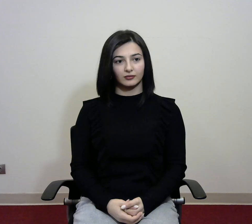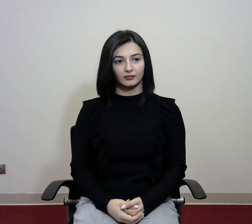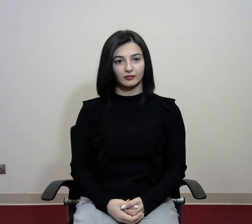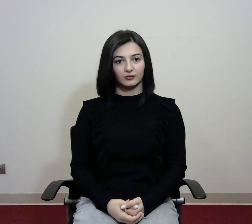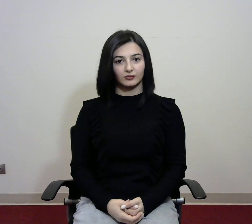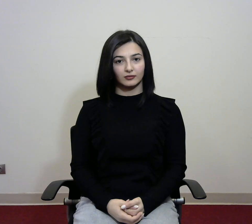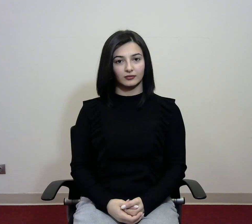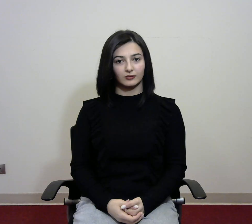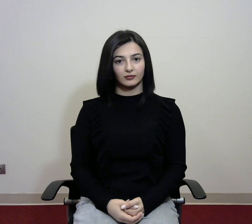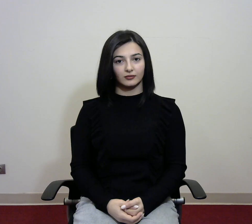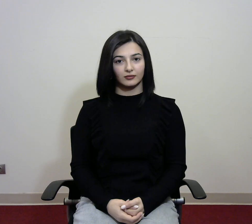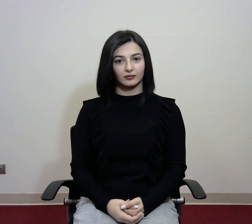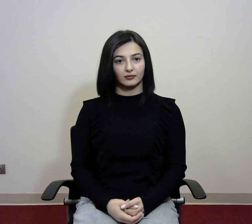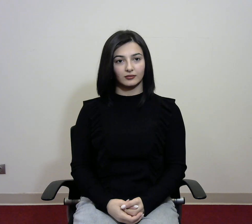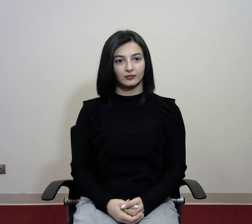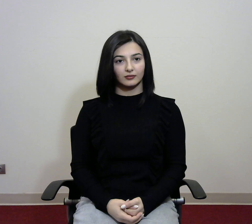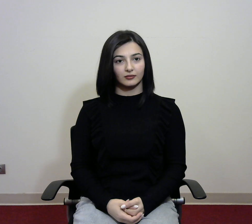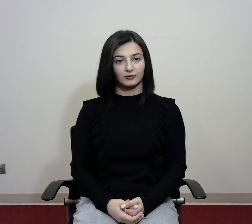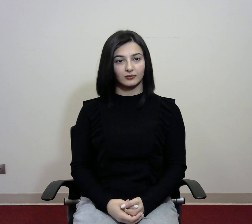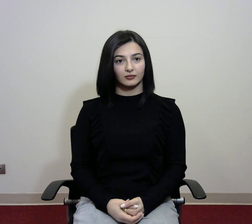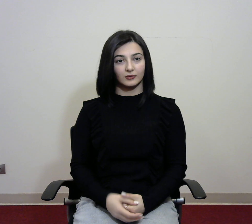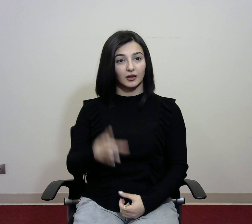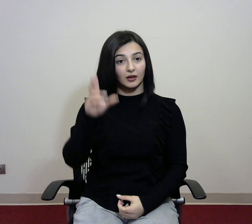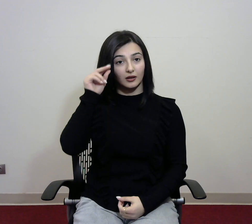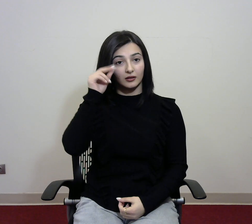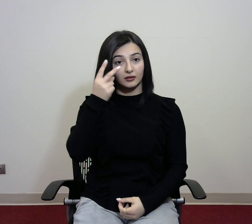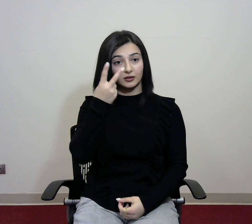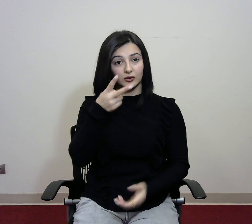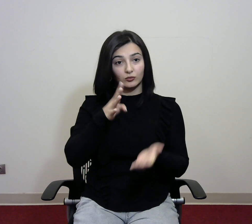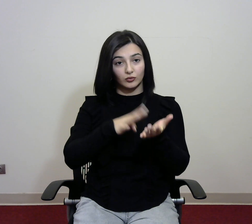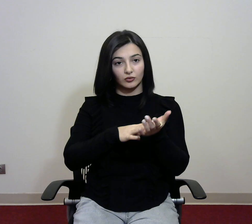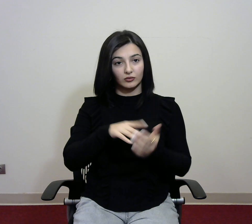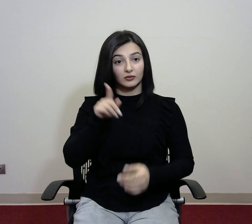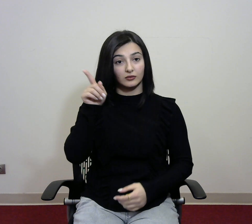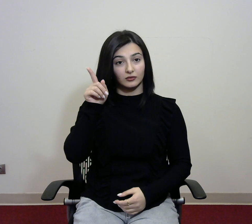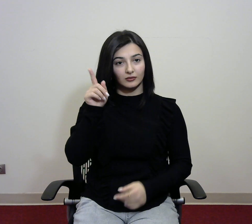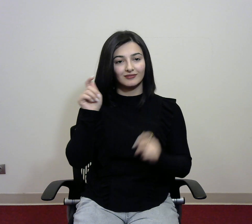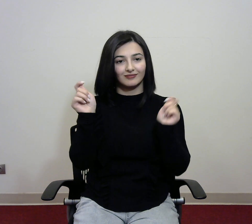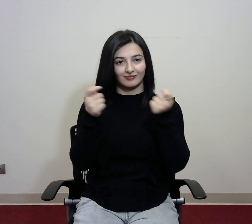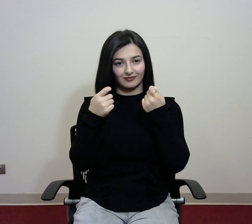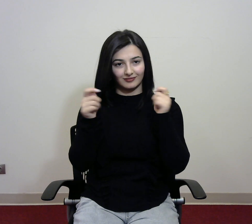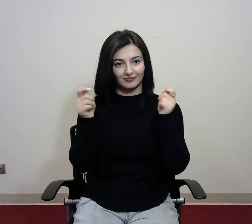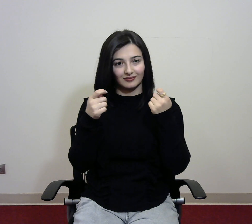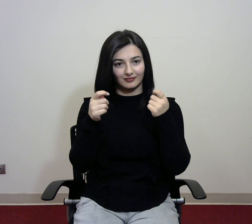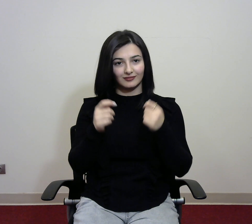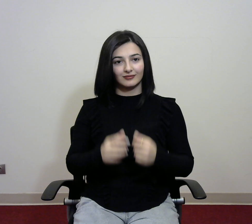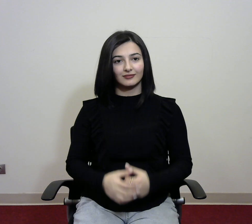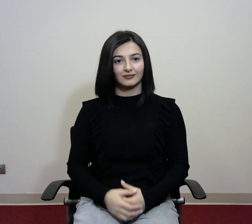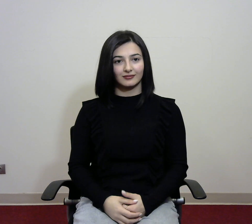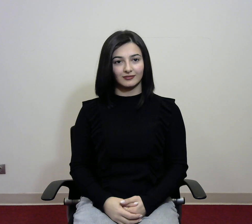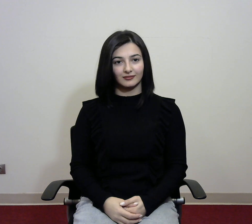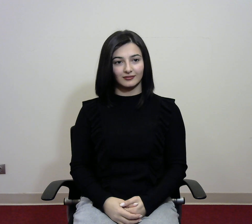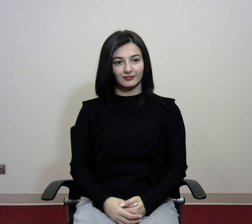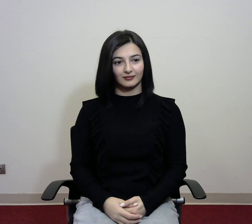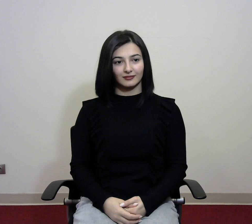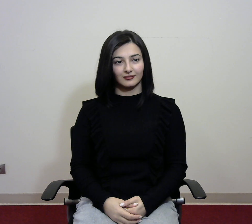Ayın 29-u onun toyudur